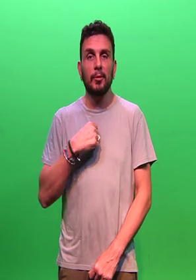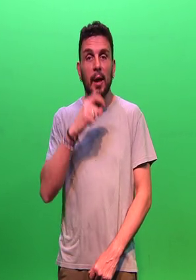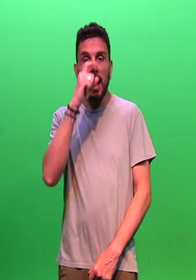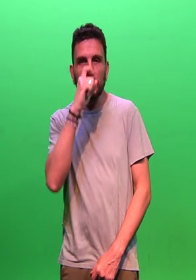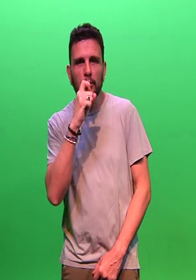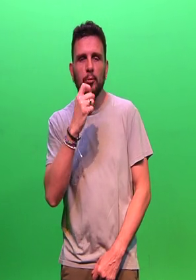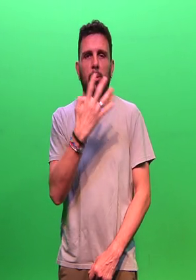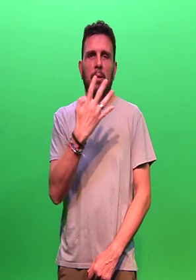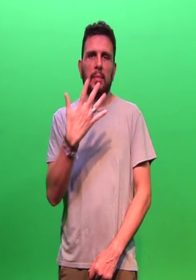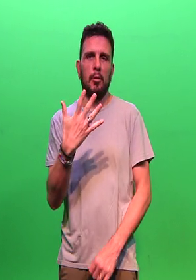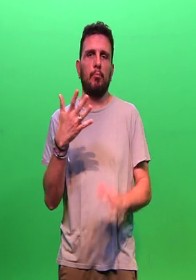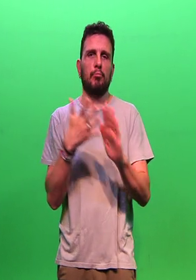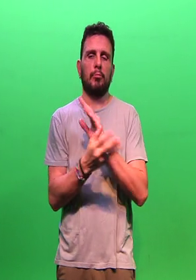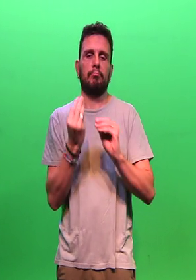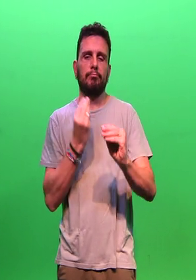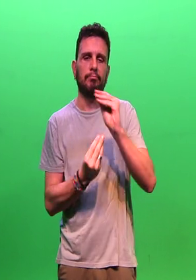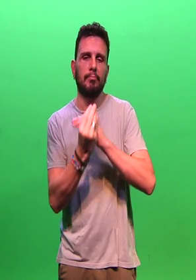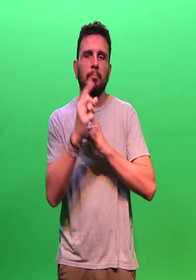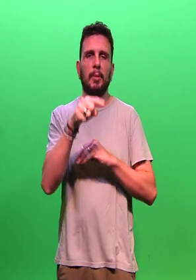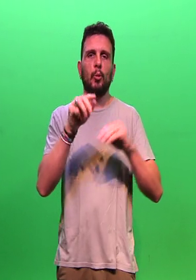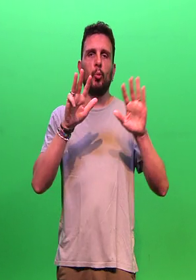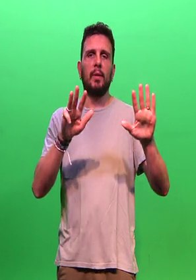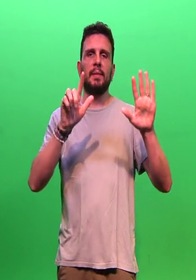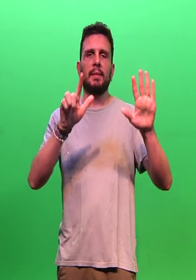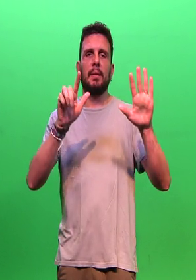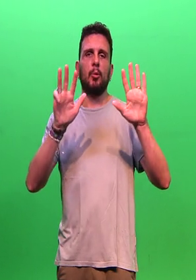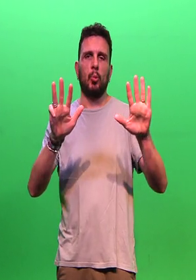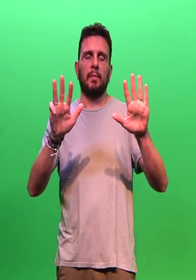Tinc quaranta-nou anys, perquè vaig néixer l'any mil nou-cents setanta-nou.